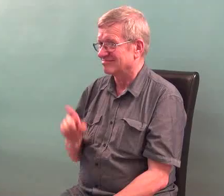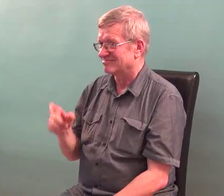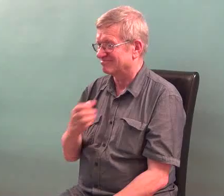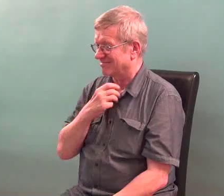Jest wściekły.